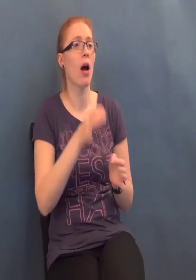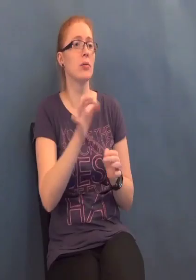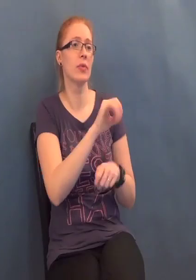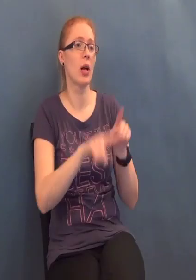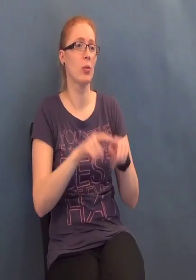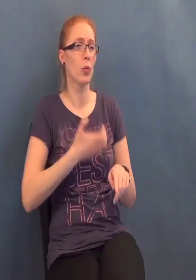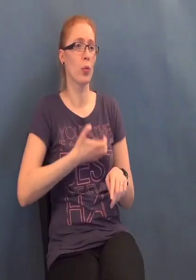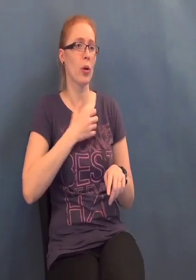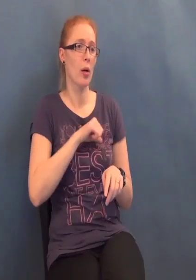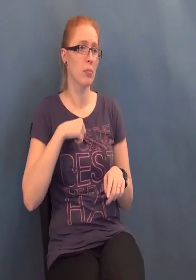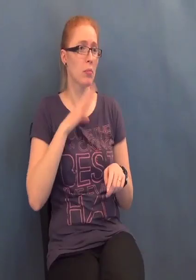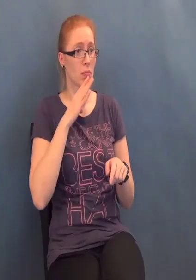Jezioro jest naturalne, sam się umyje.